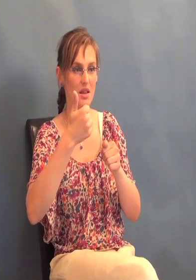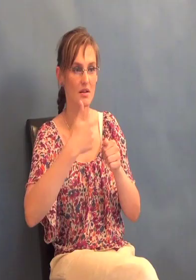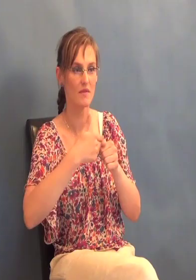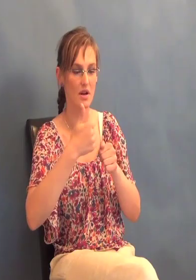Dwudziesty pierwszy?